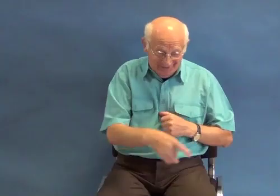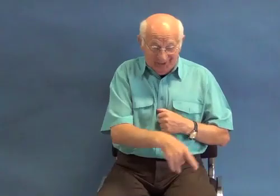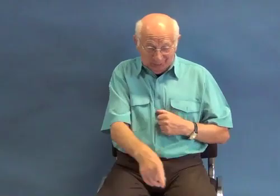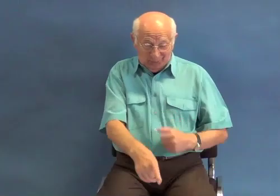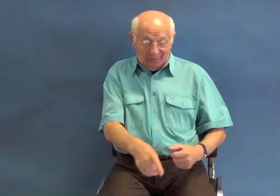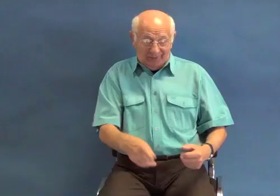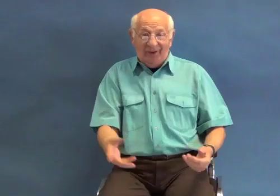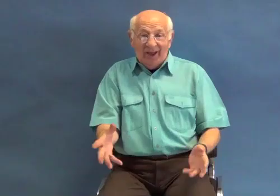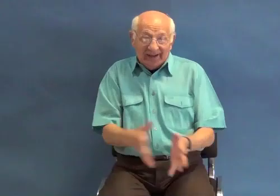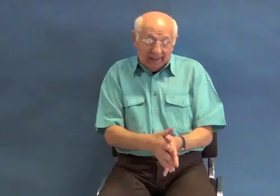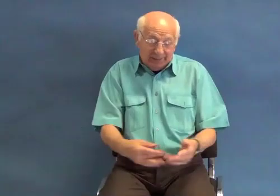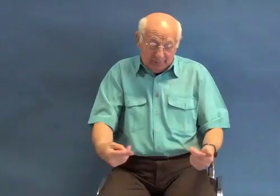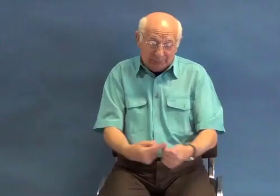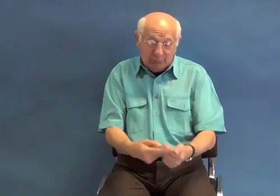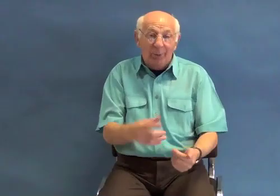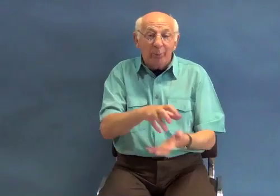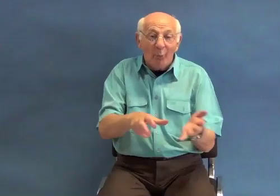A to jest razem i pasuje.